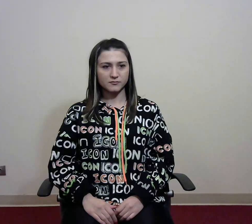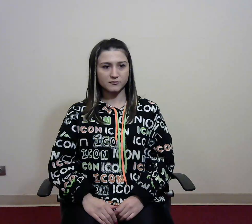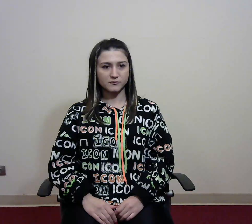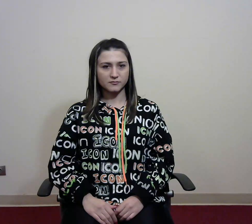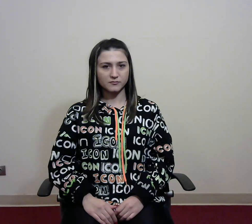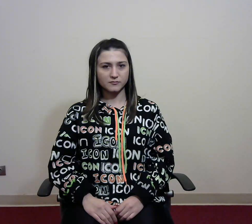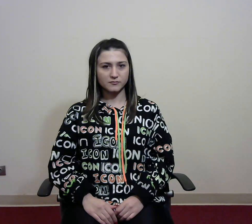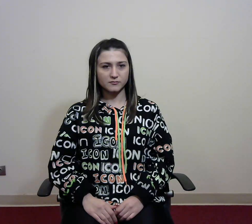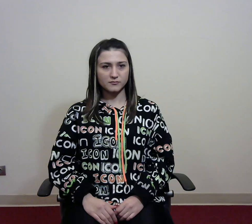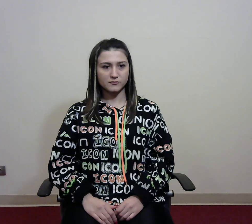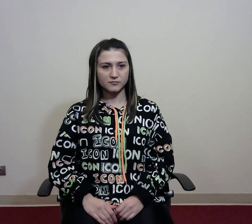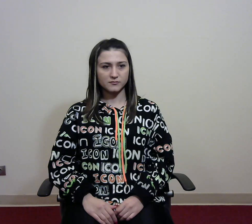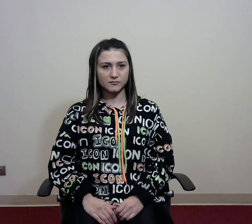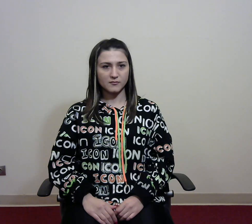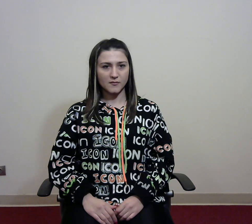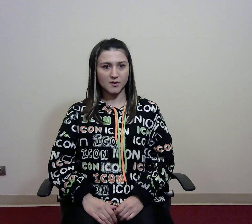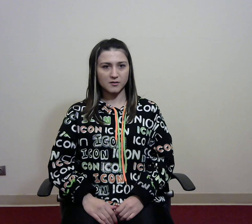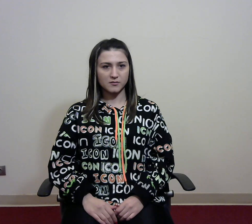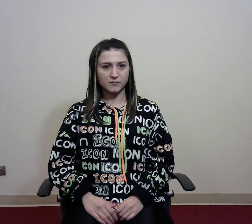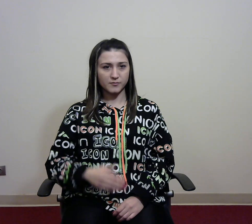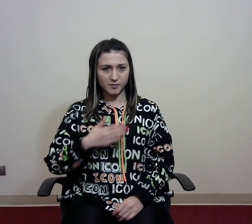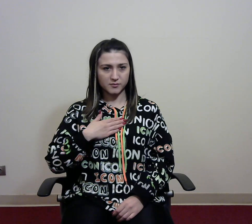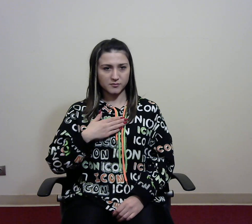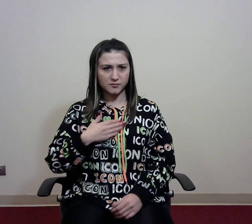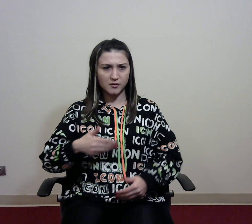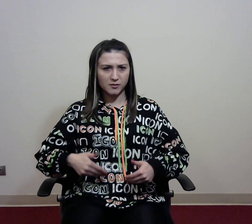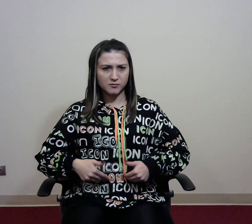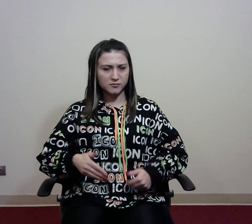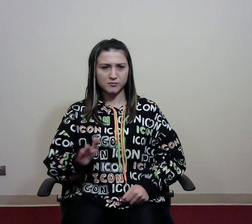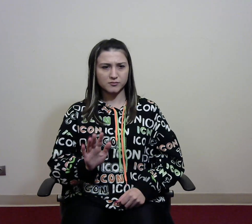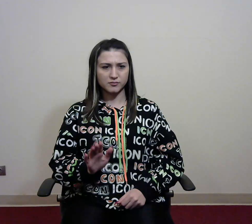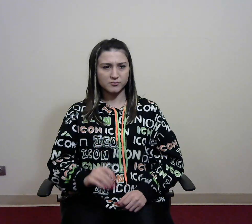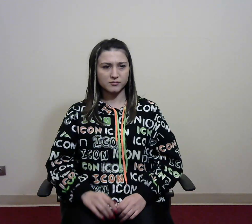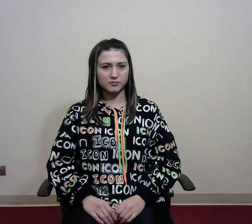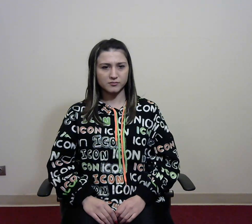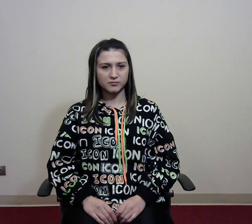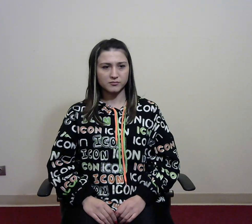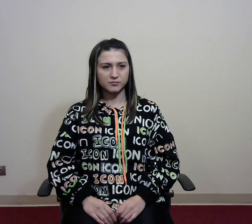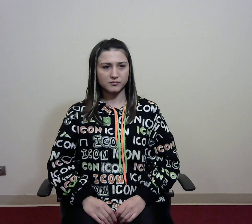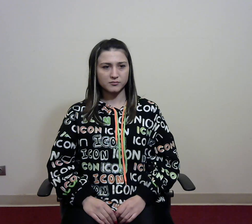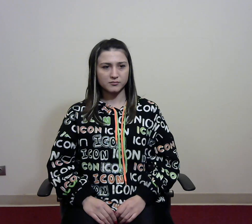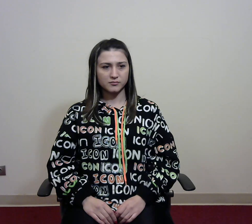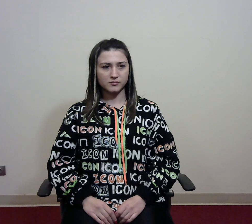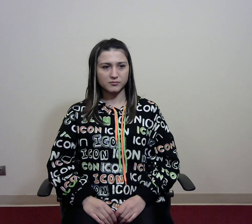Mən ac deyiləm